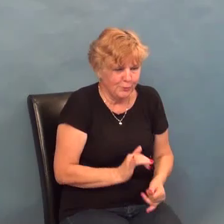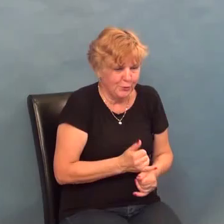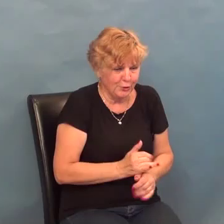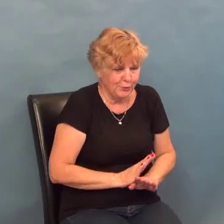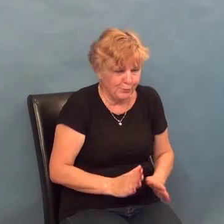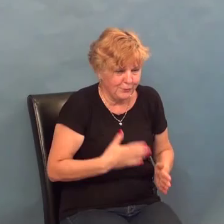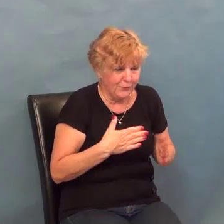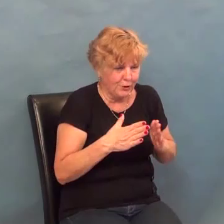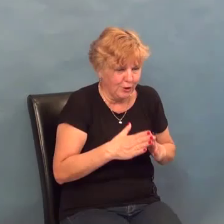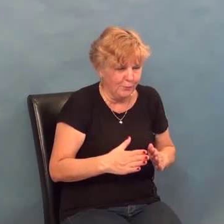Ja będę w domu.